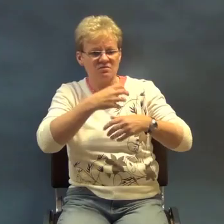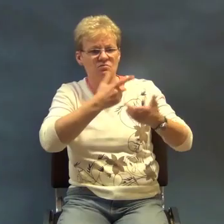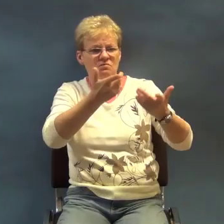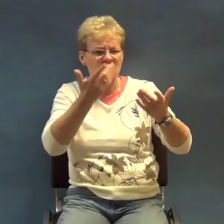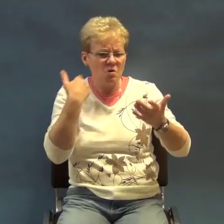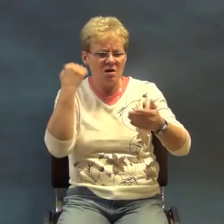Było walenie w drzwi.